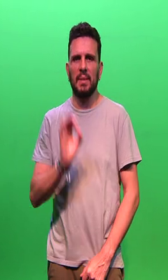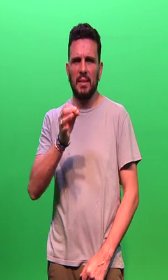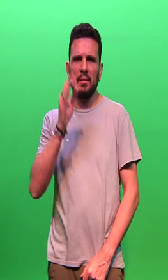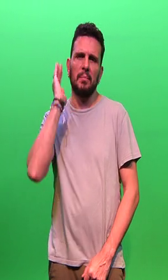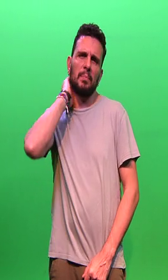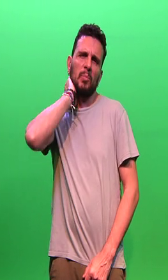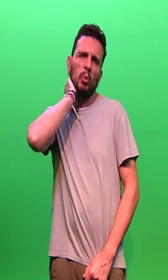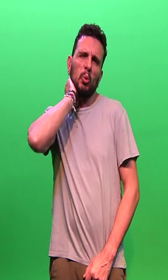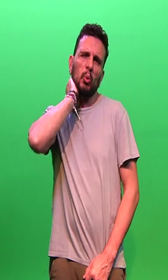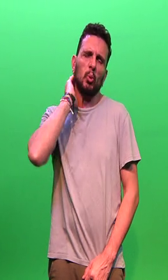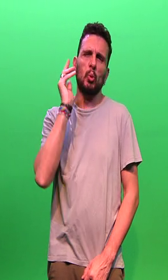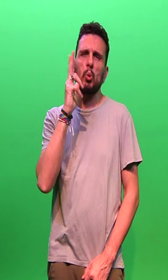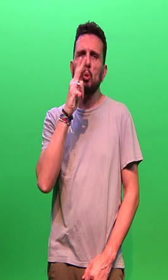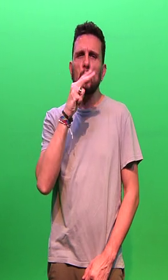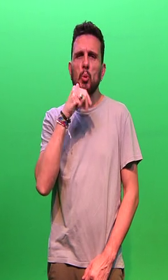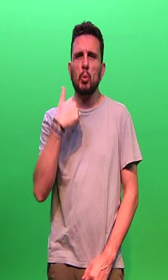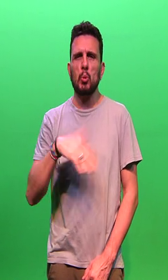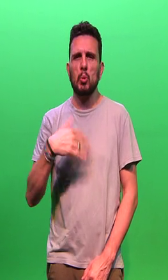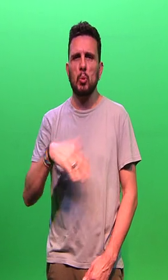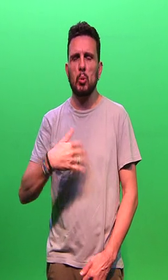Sí, em fa força mal la zona cervical.